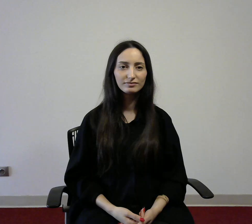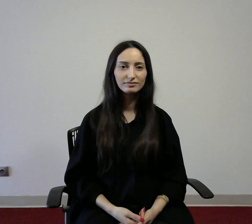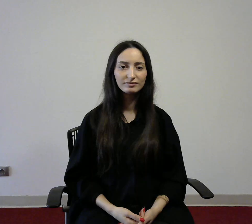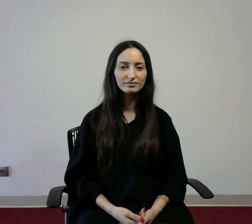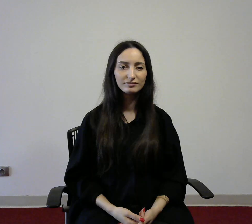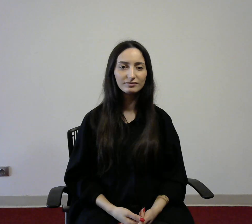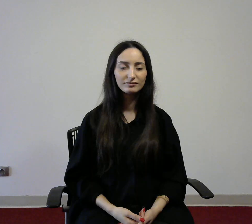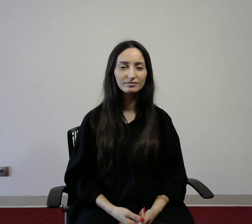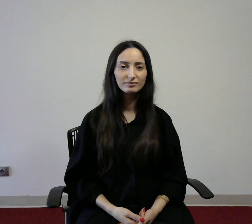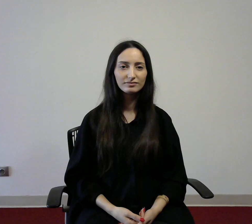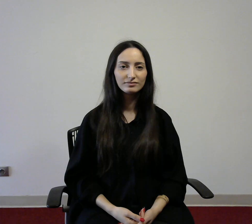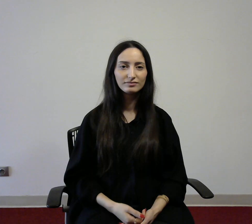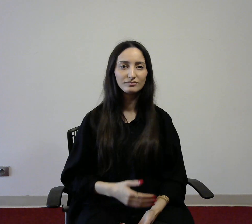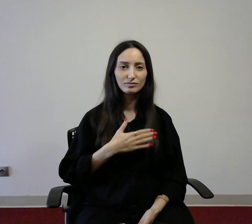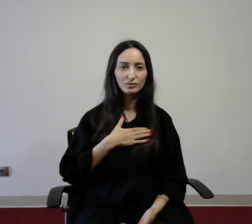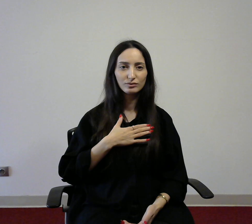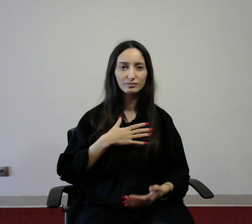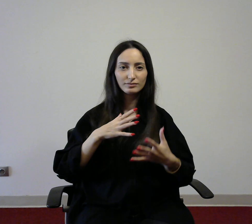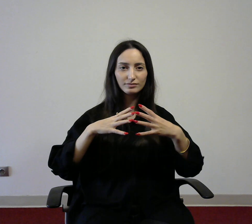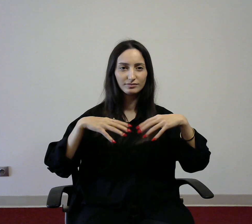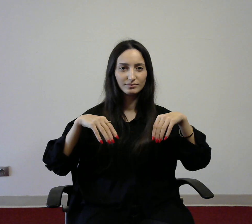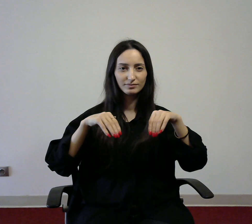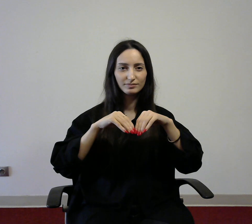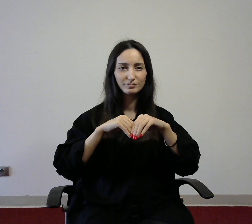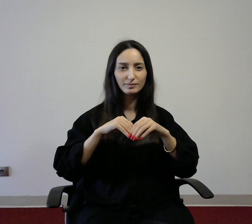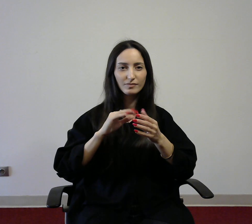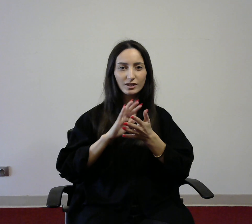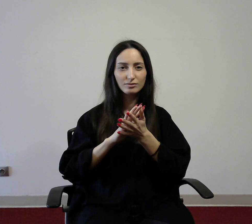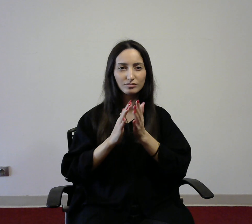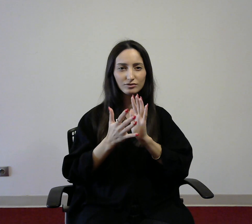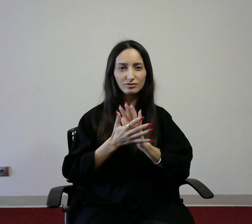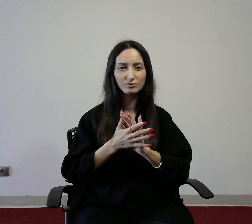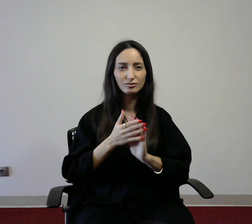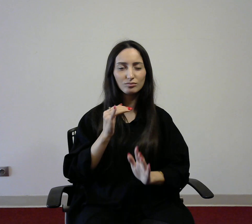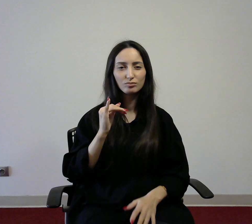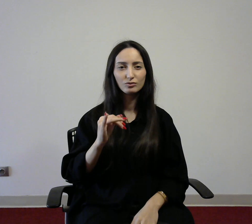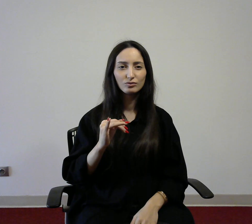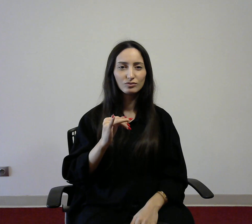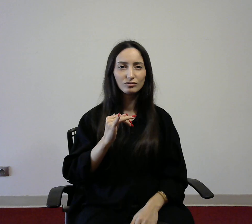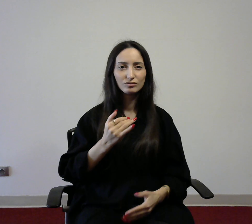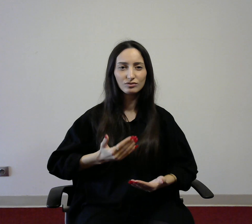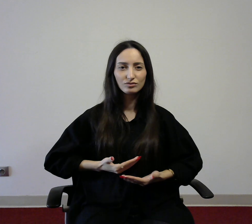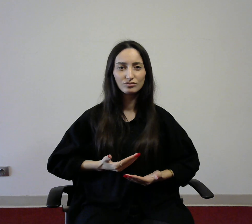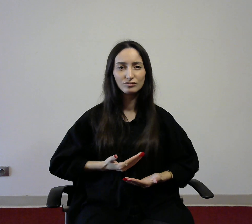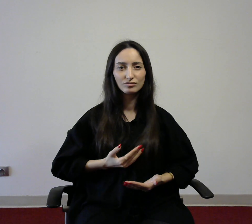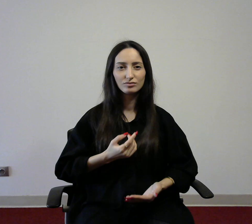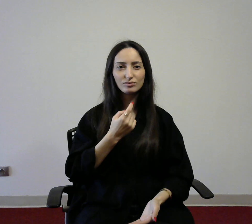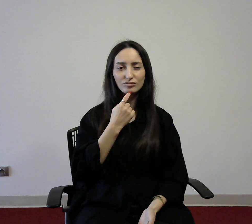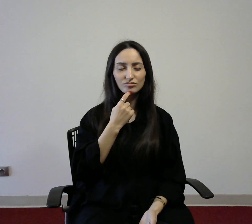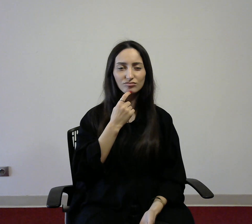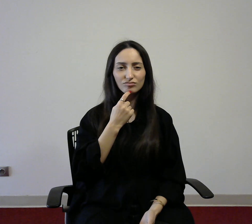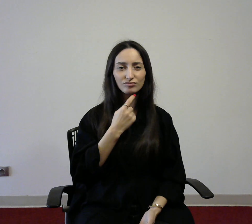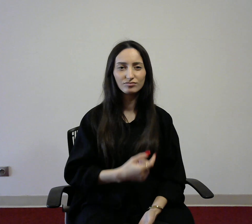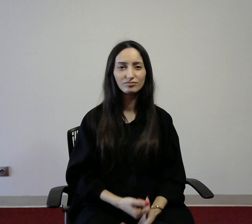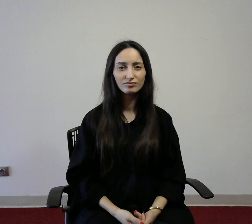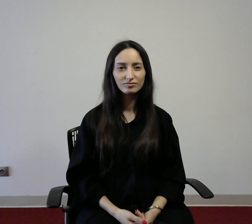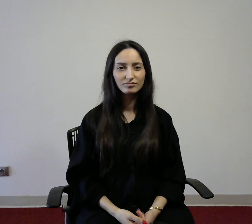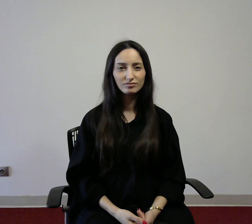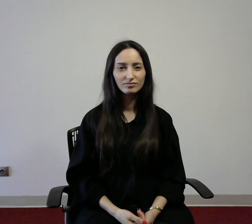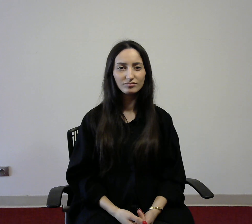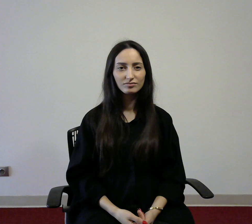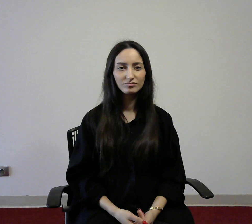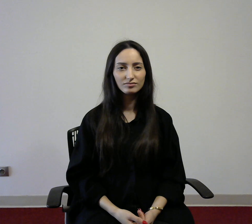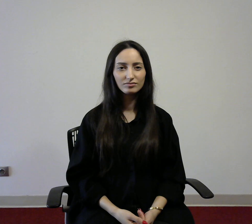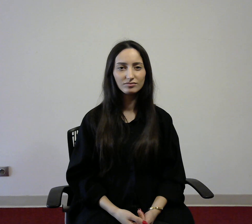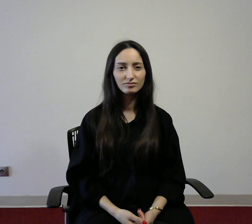Mənim ailəmin vəziyyəti yaxşı deyil, yaşamaq çətindir